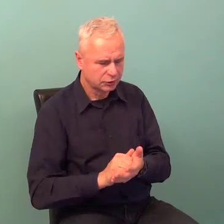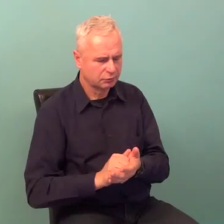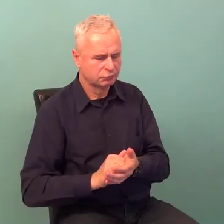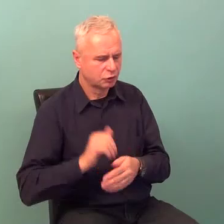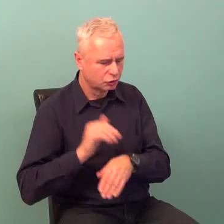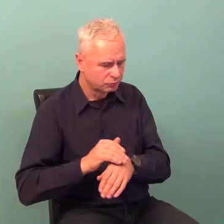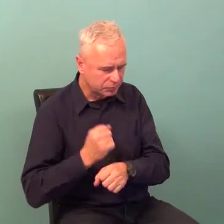Z kolegą, praca.